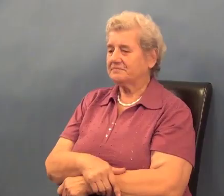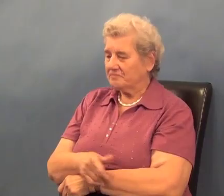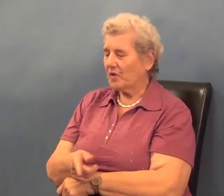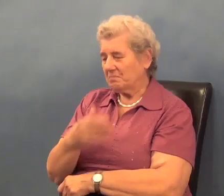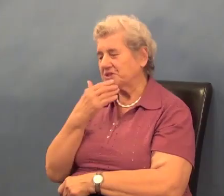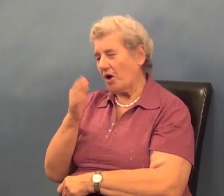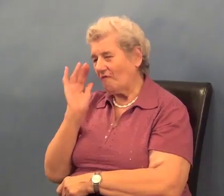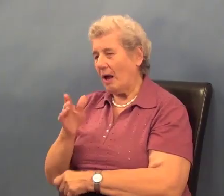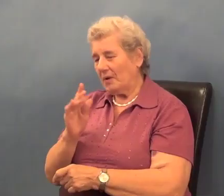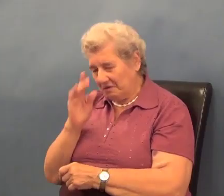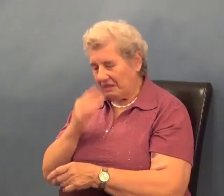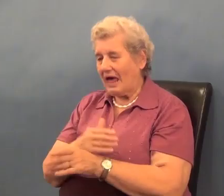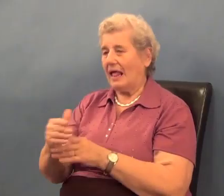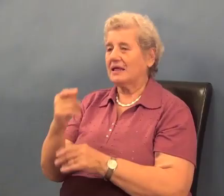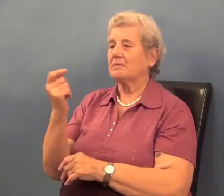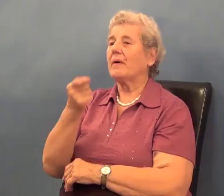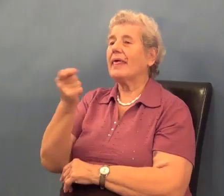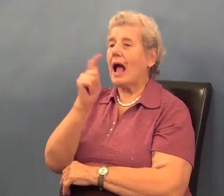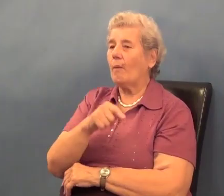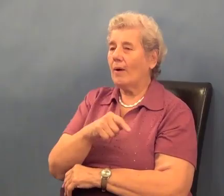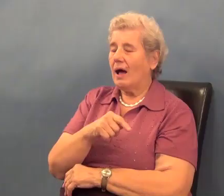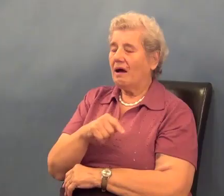Podziękował i pojechał dalej.